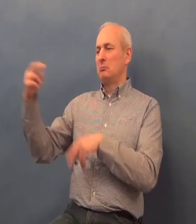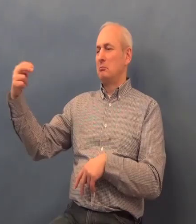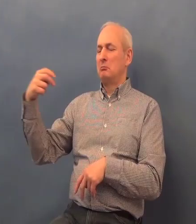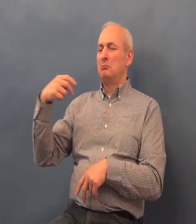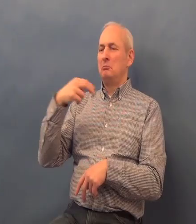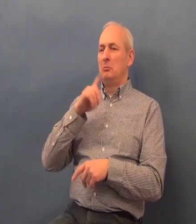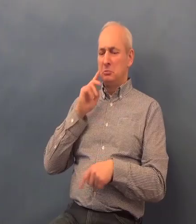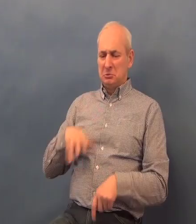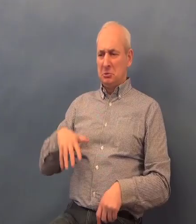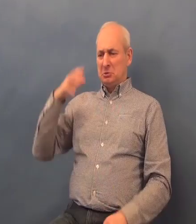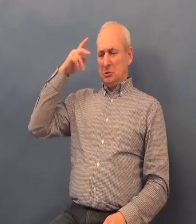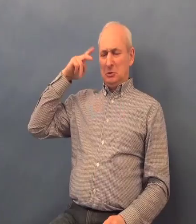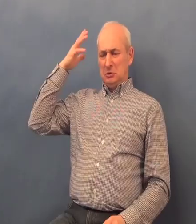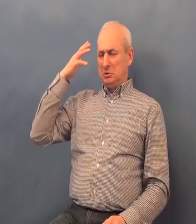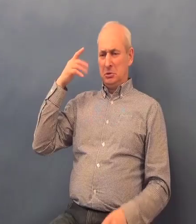Mężczyzna łapie się za głowę, zastanawia się, coś się pomieszało.